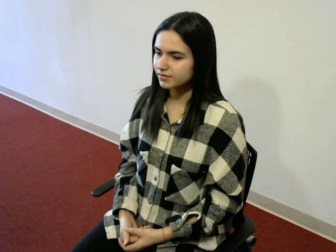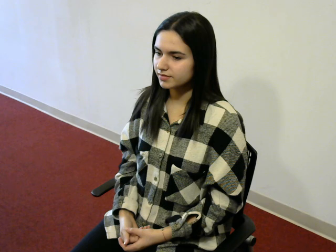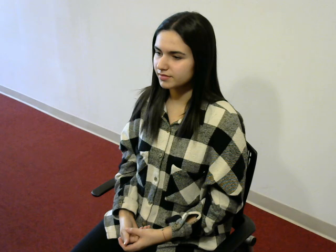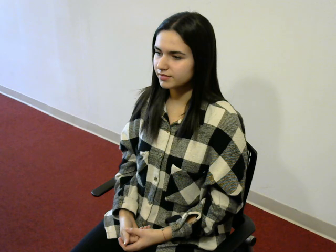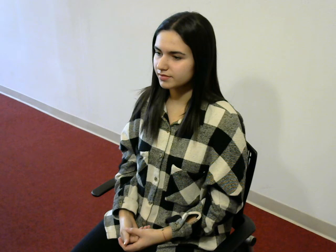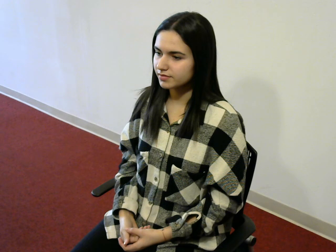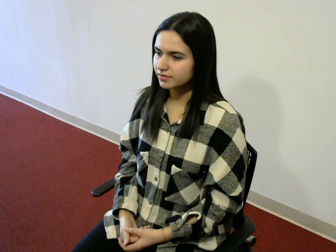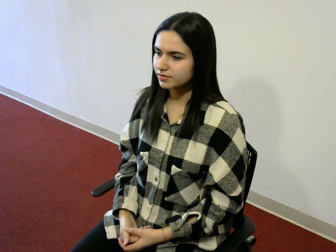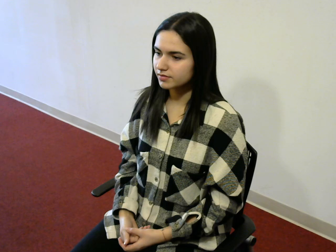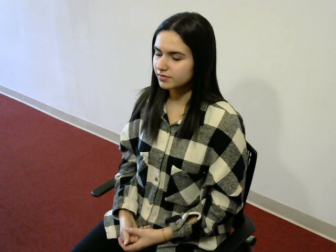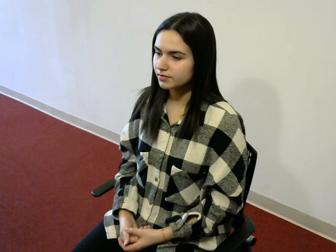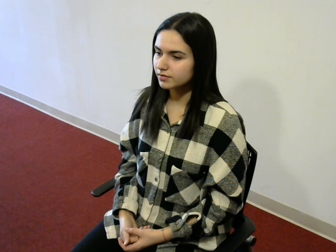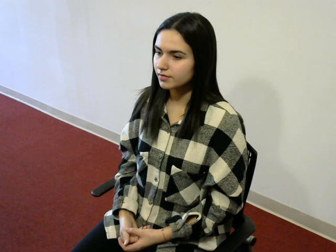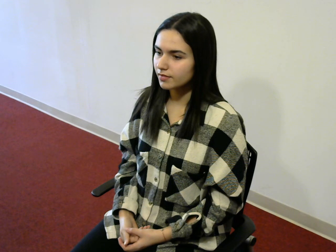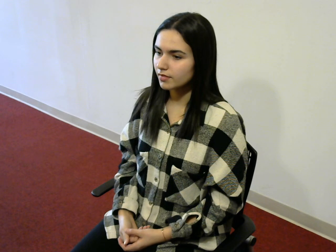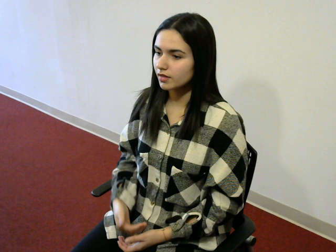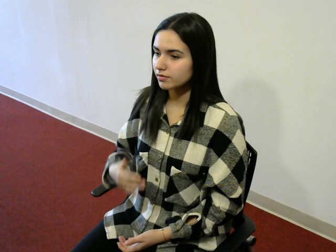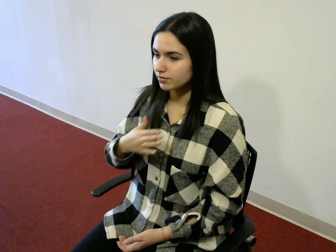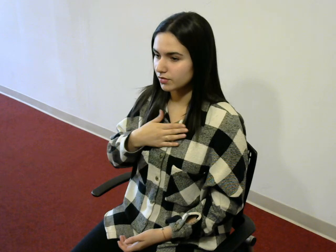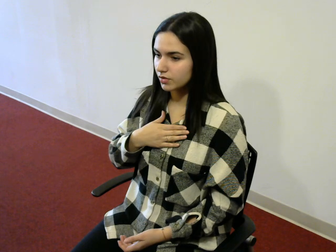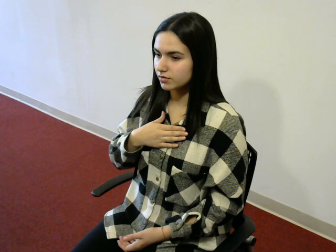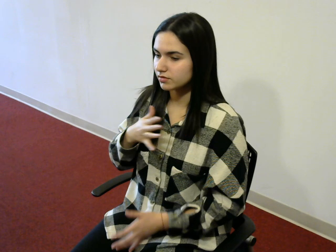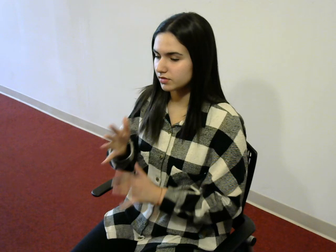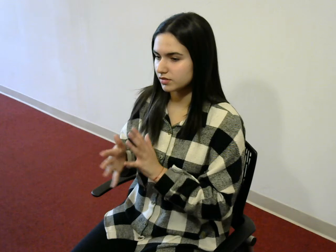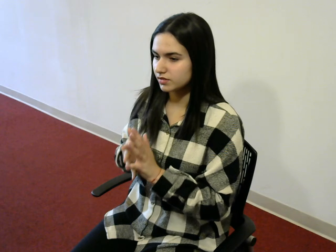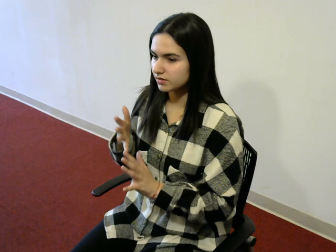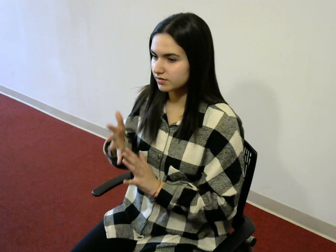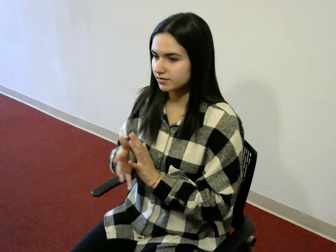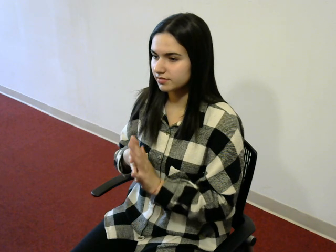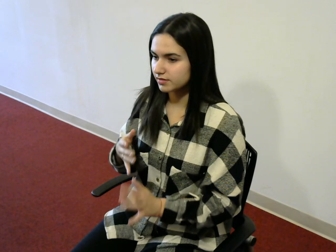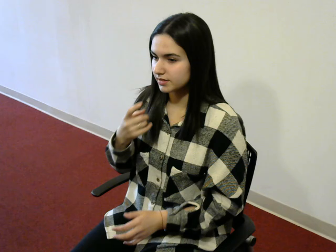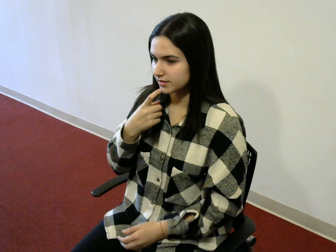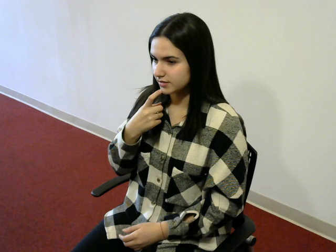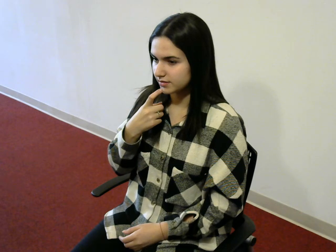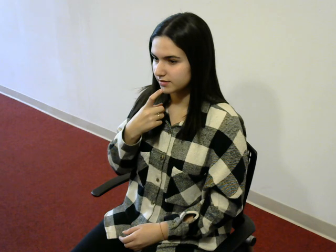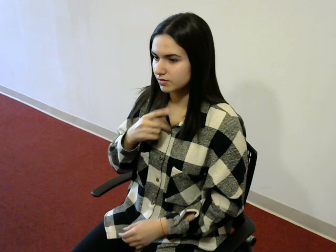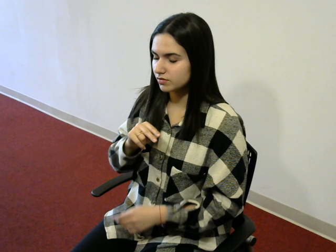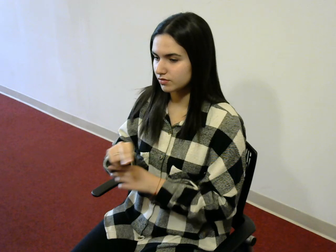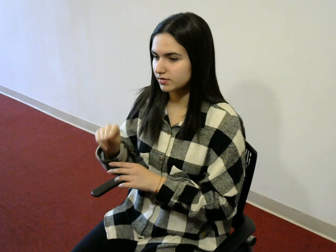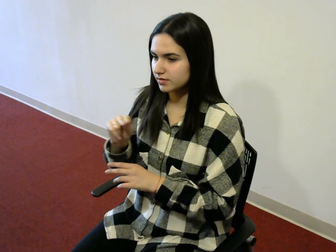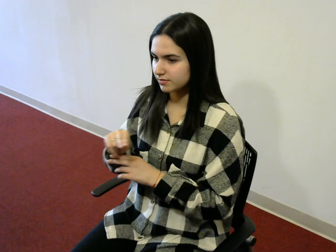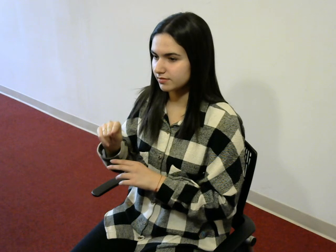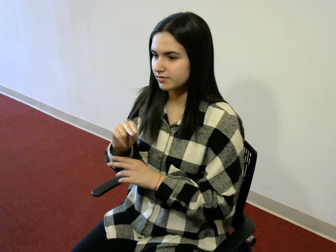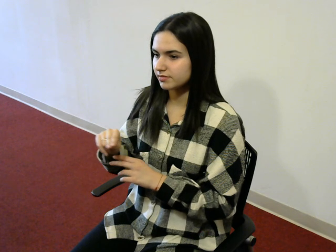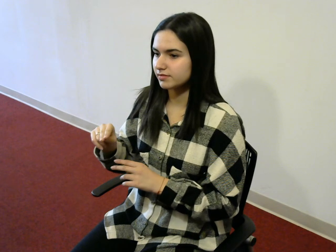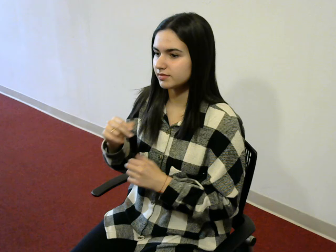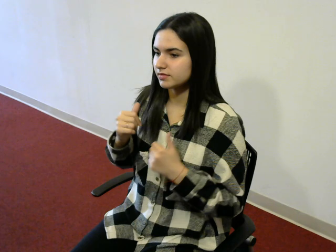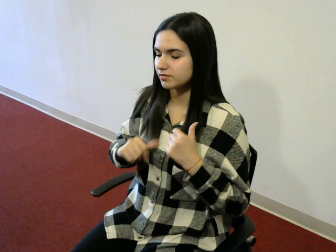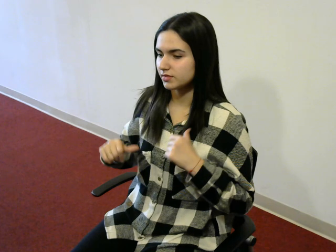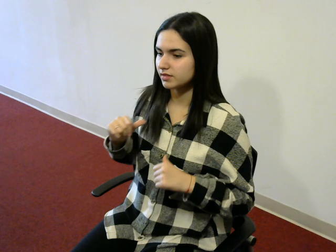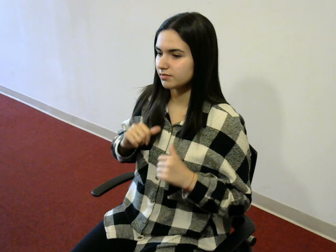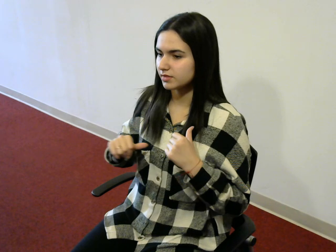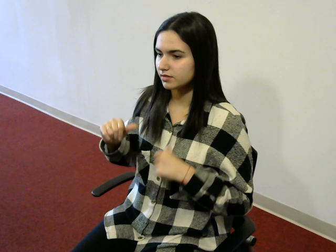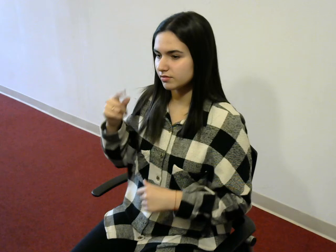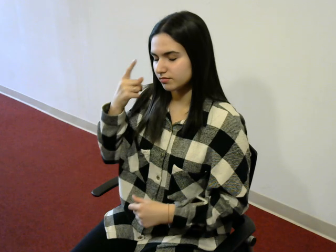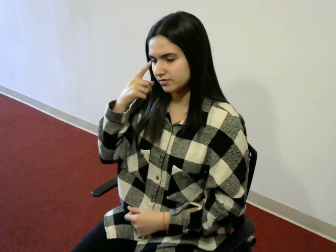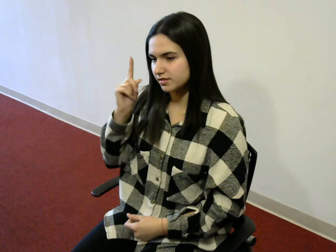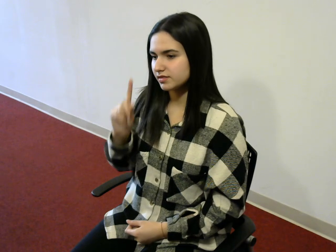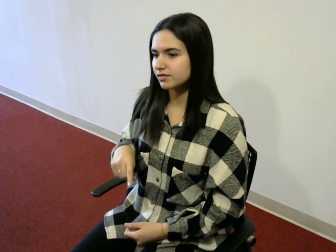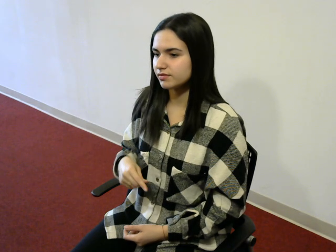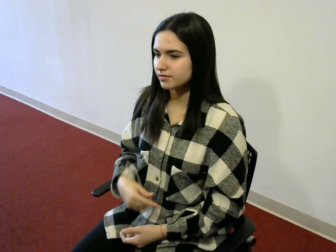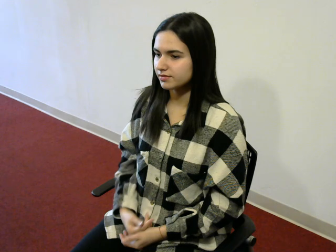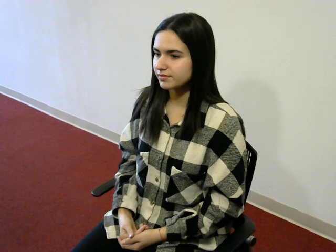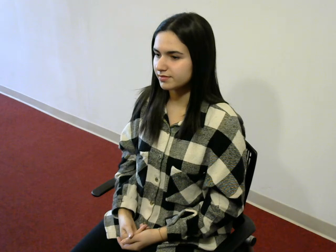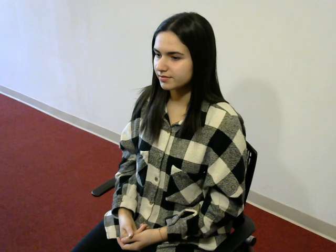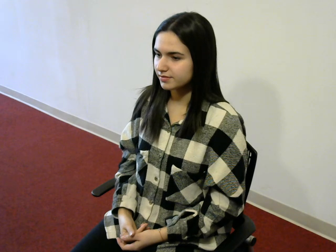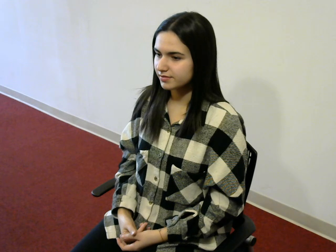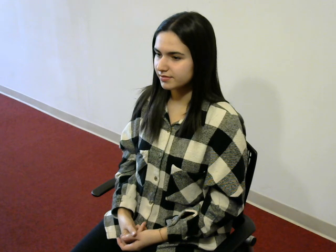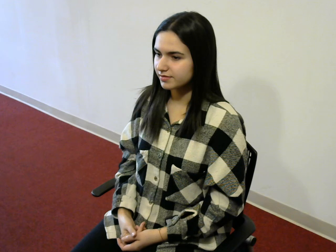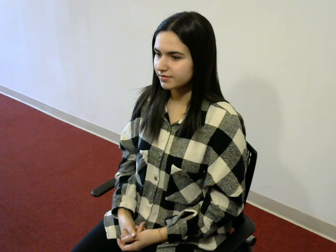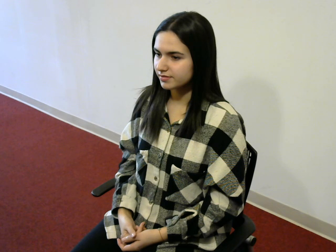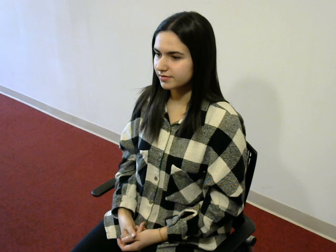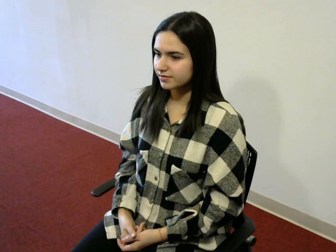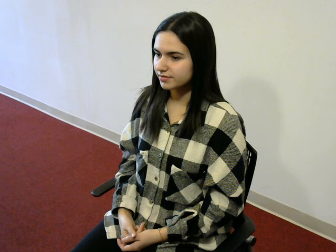Mən işarə dilini öyrədən müəllim tanıyıram